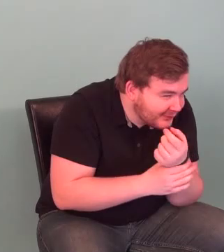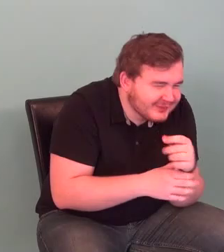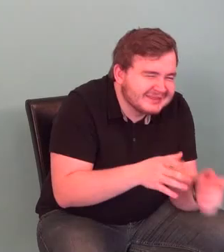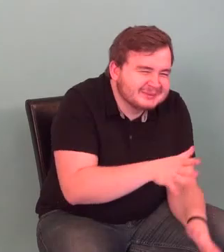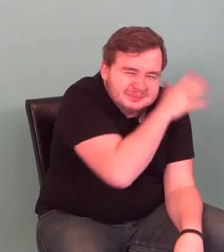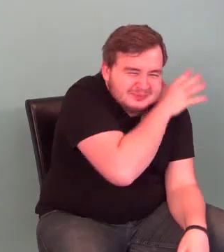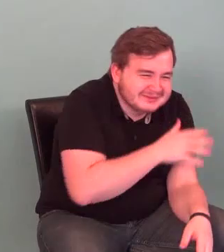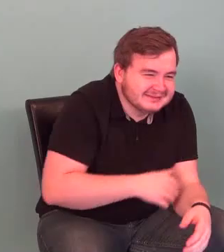Ja ci dam!